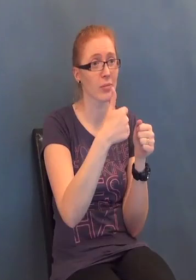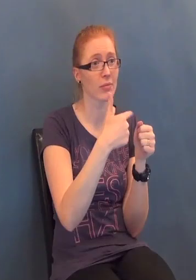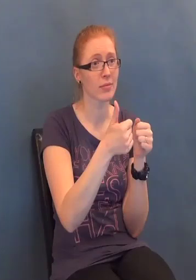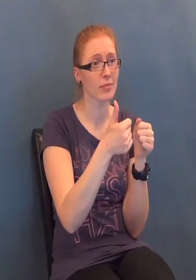Dwudziesty pierwszy?